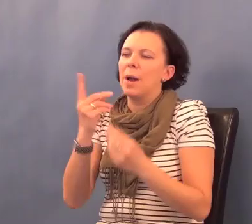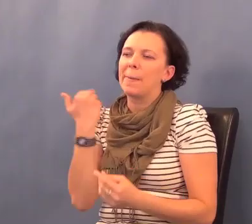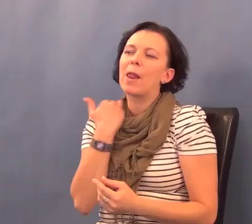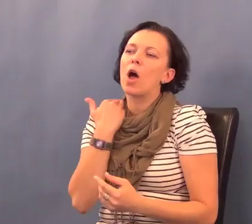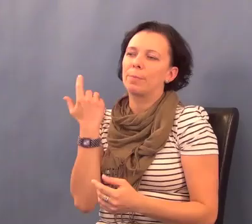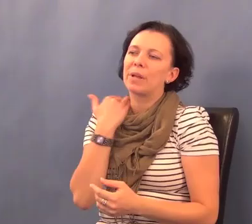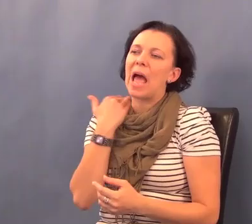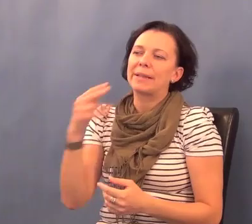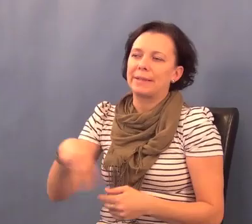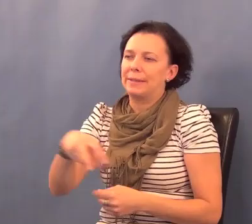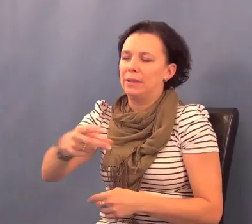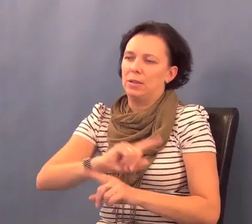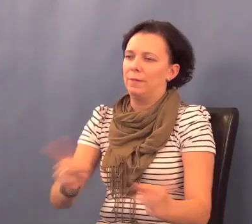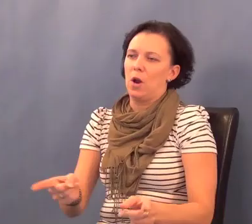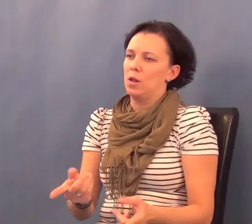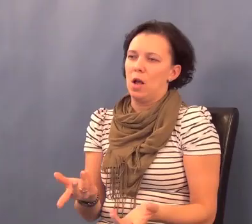Ale to alkohol, więc jakiś pijany nie może wejść.